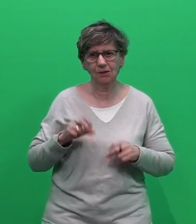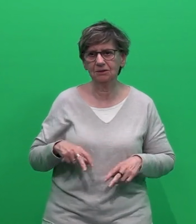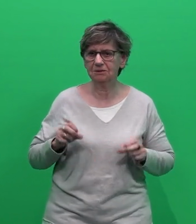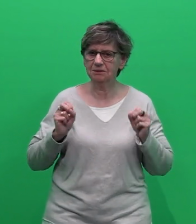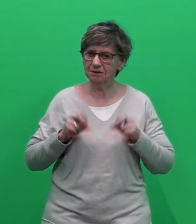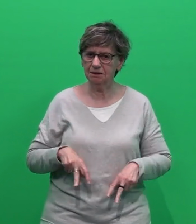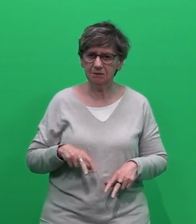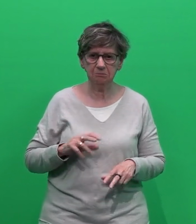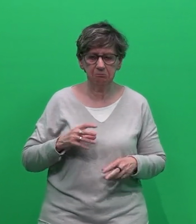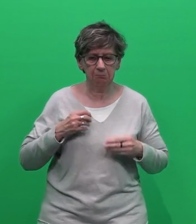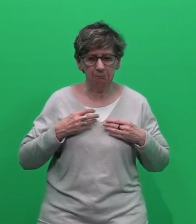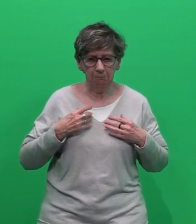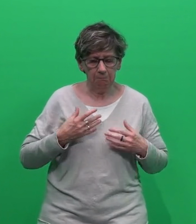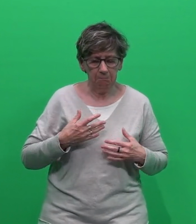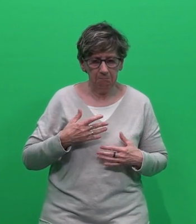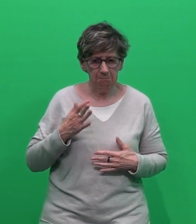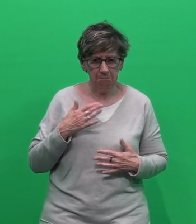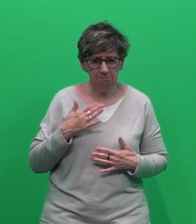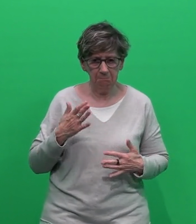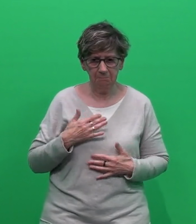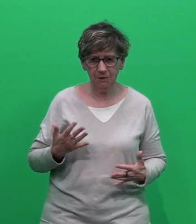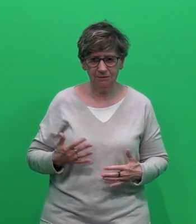No, no en tinc, no n'hi ha.